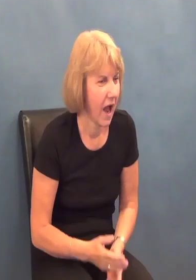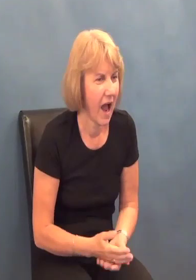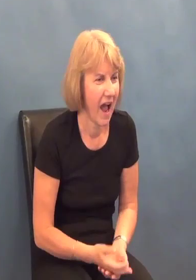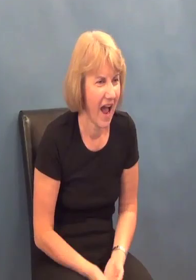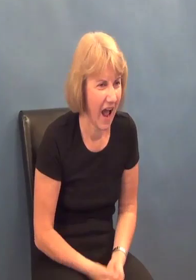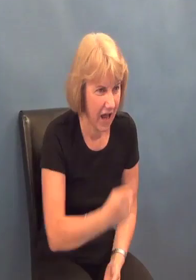Tylko...